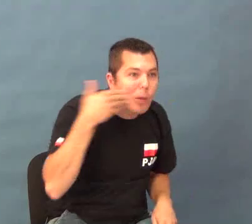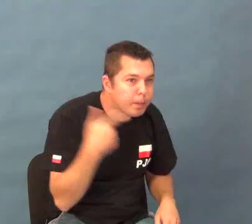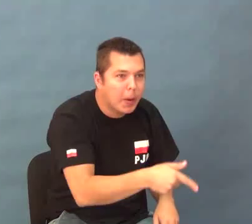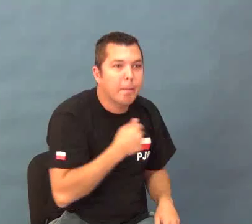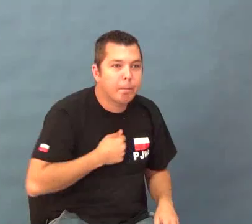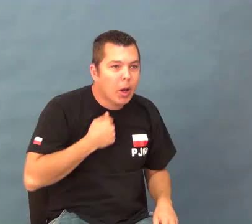Martwią się.